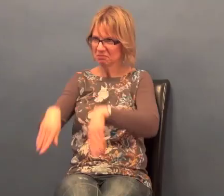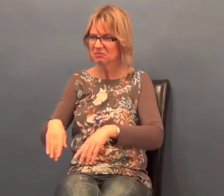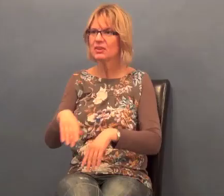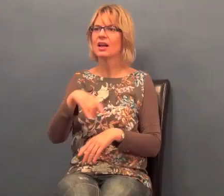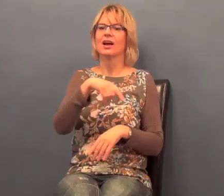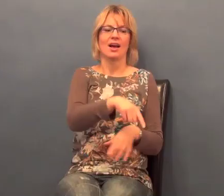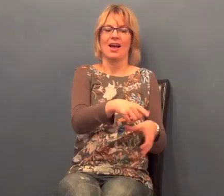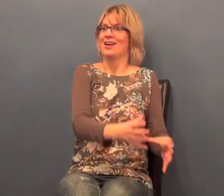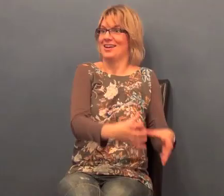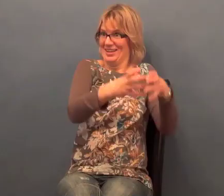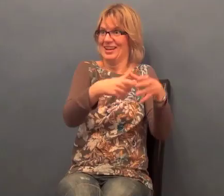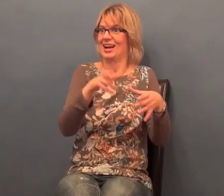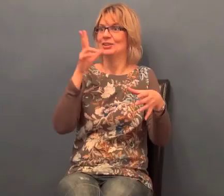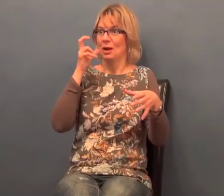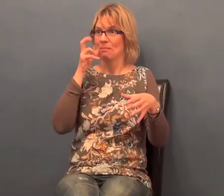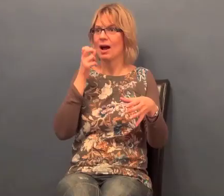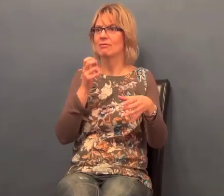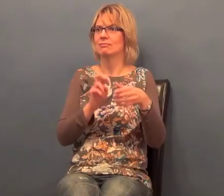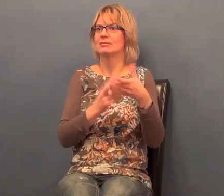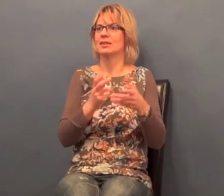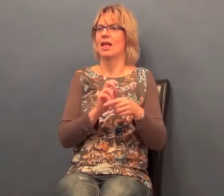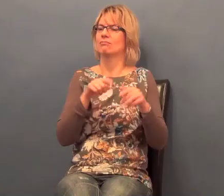Żabka w słoiku chce uciec.